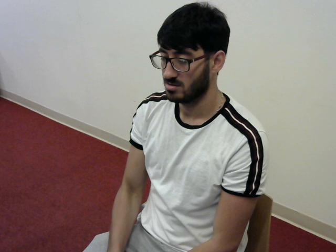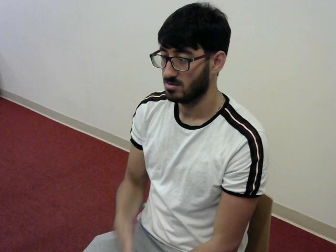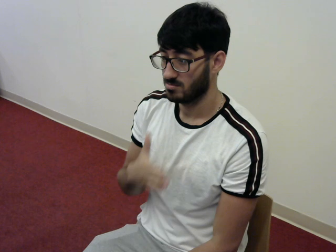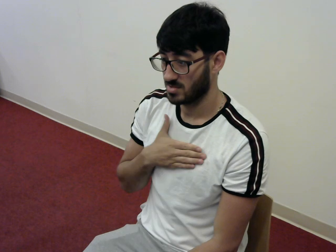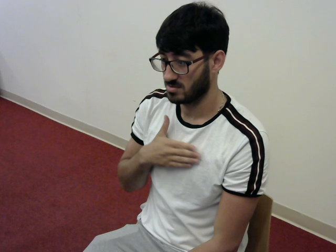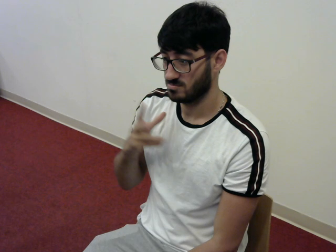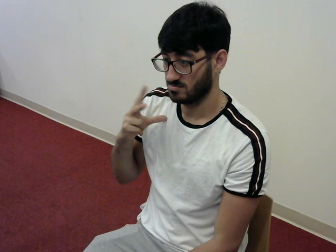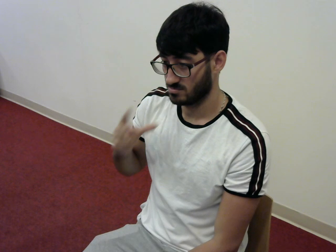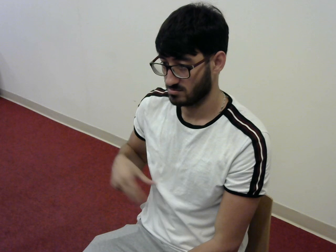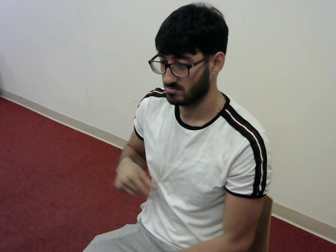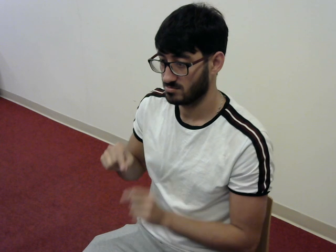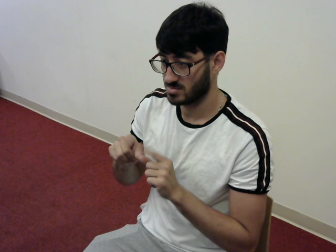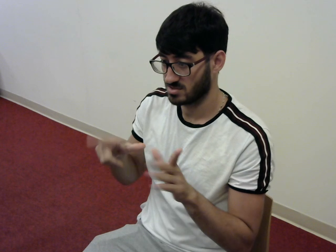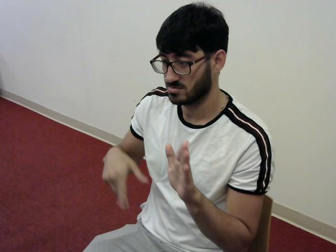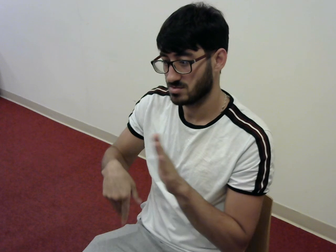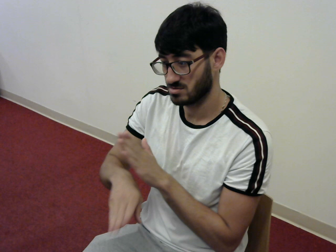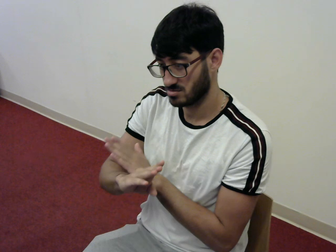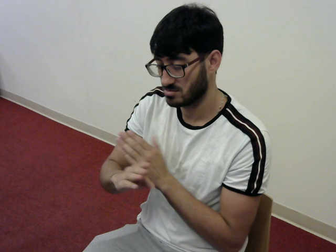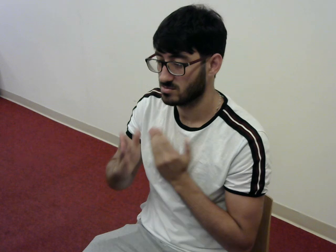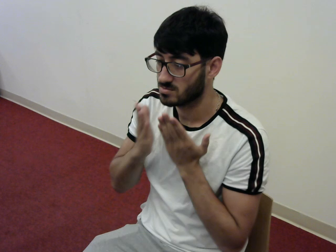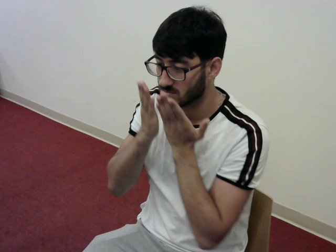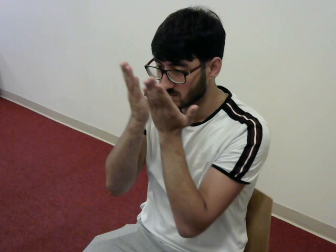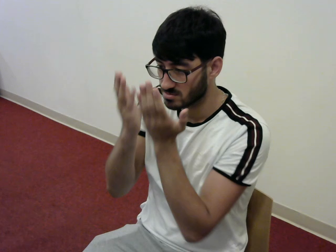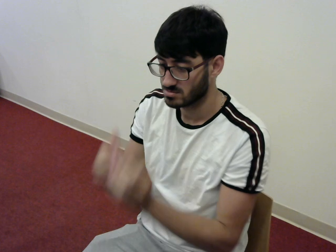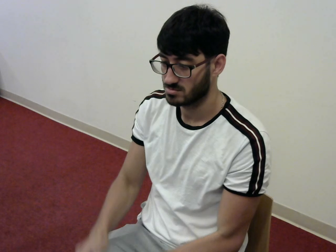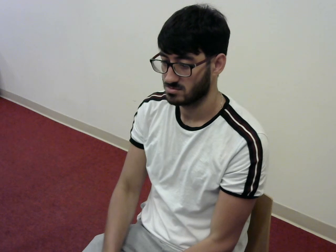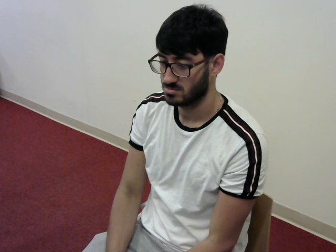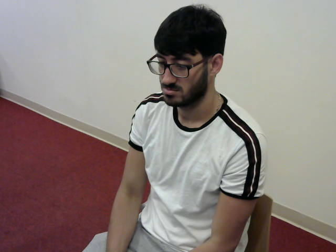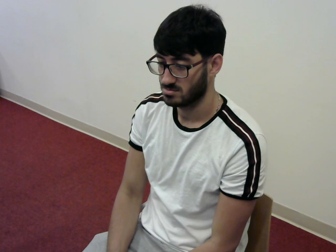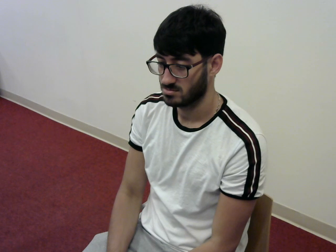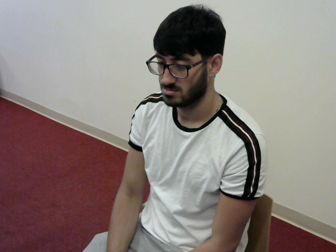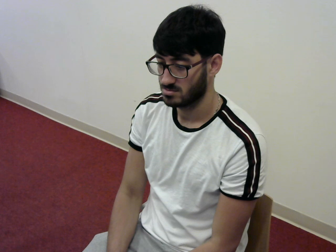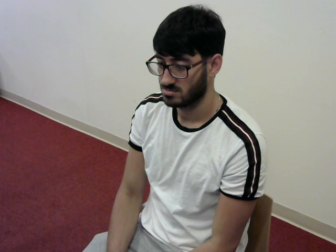Mənim qızım məktəbə gedir, oxuyur